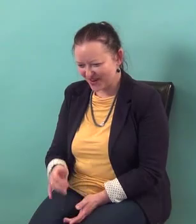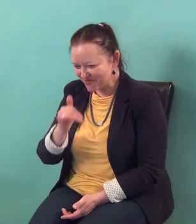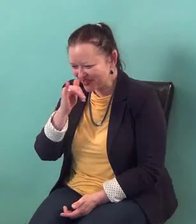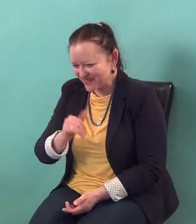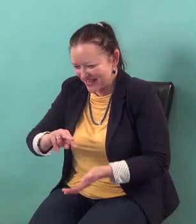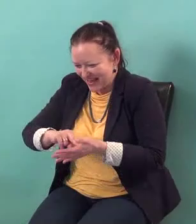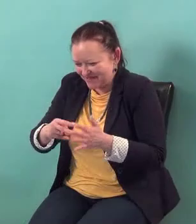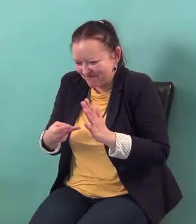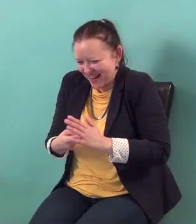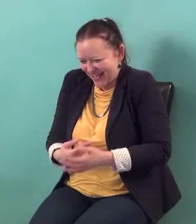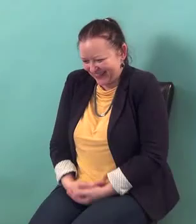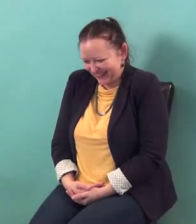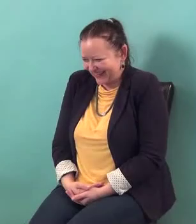Niemożliwy plan.